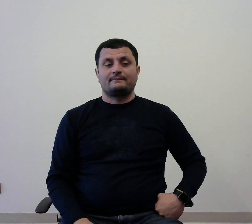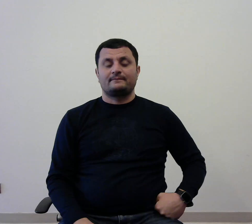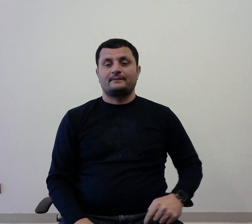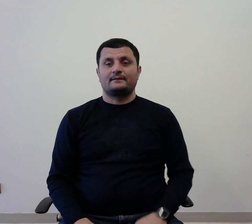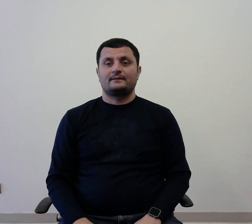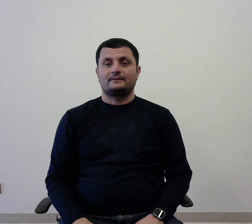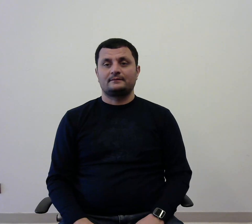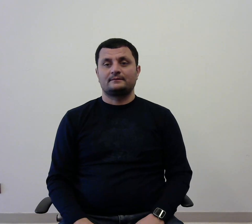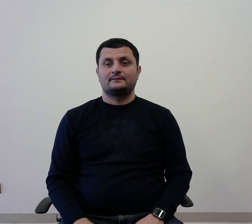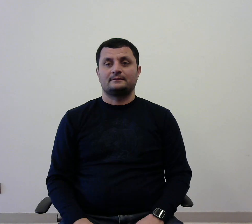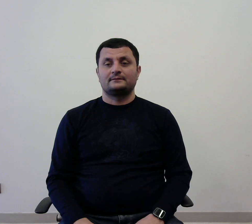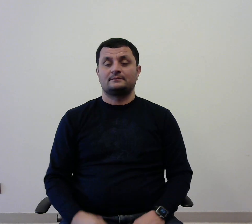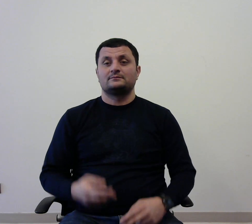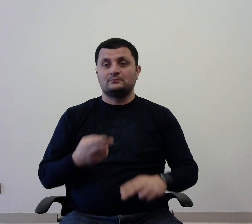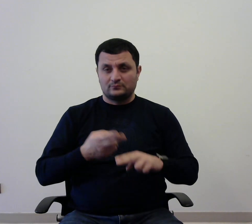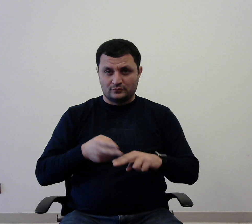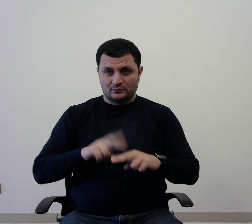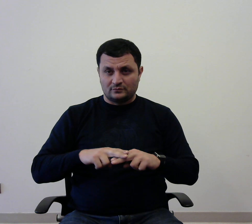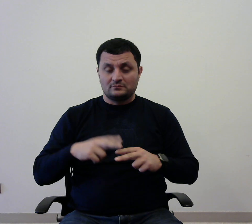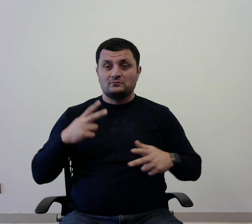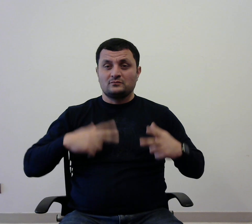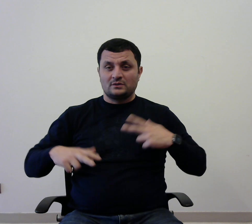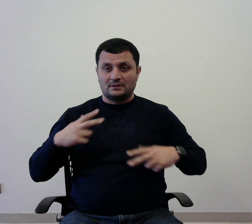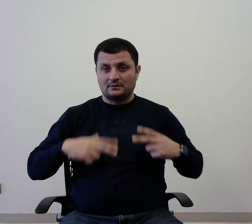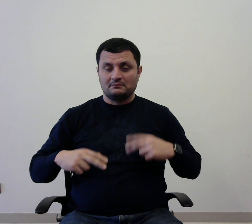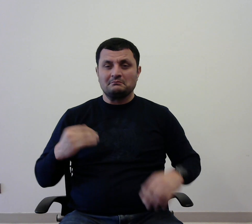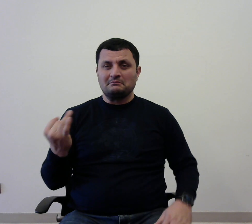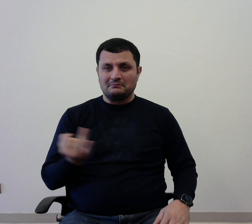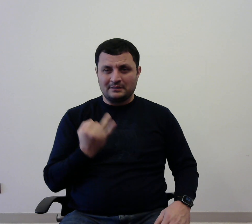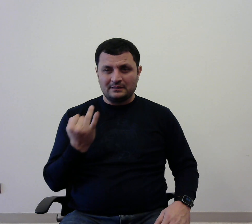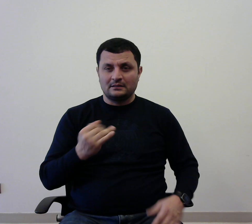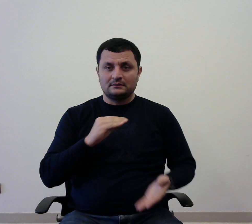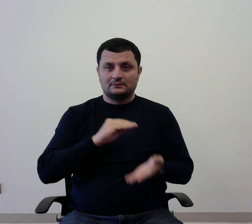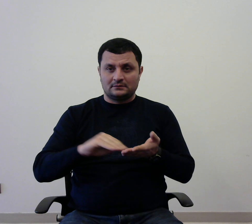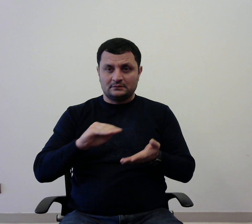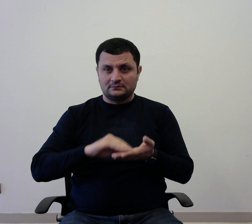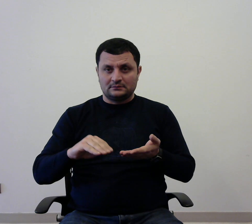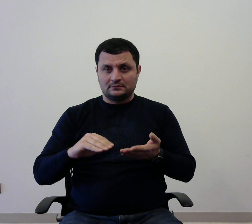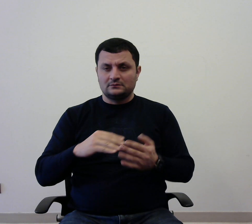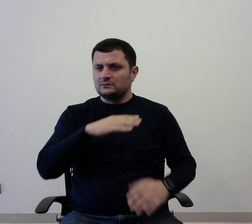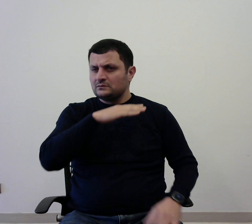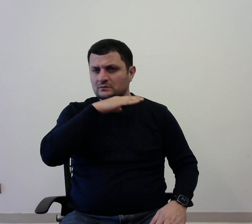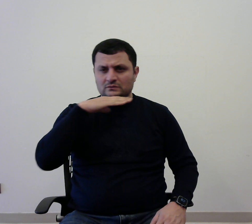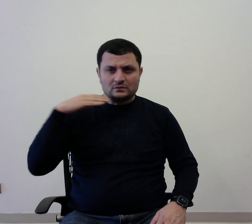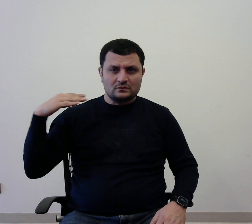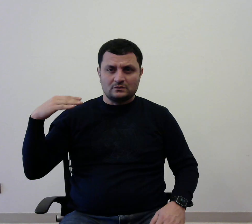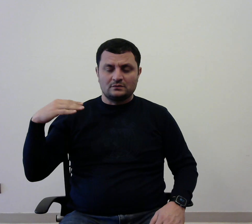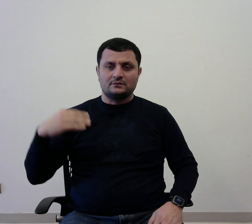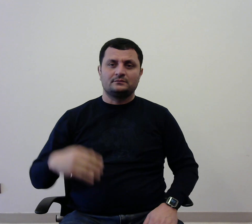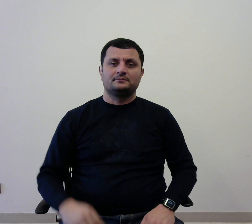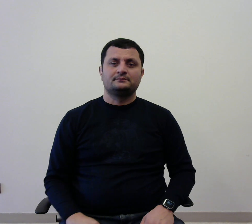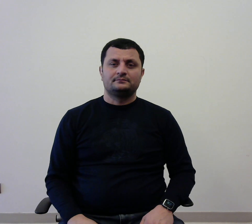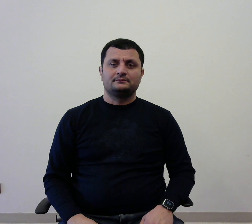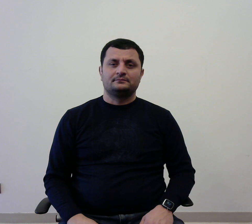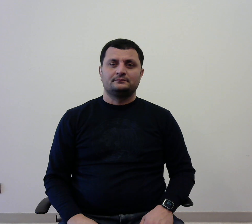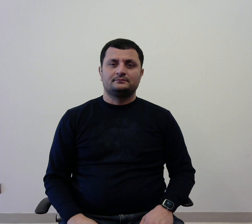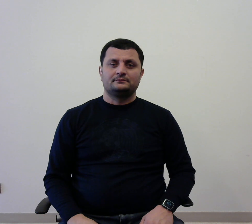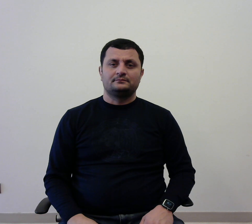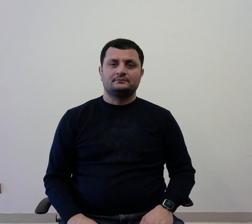Bu müəllimin maraqlı yazıları çoxdur